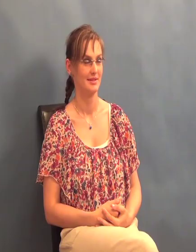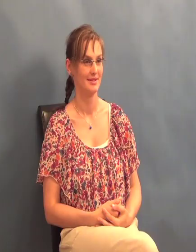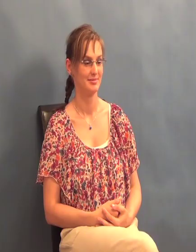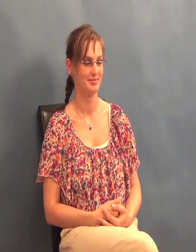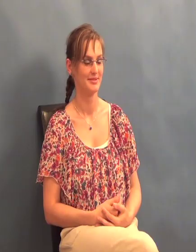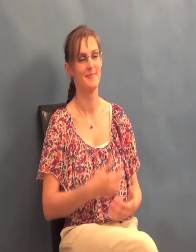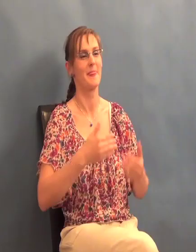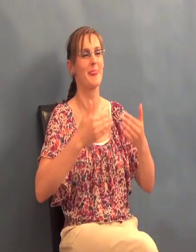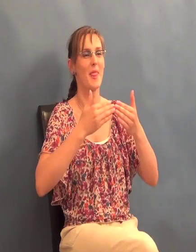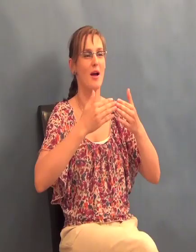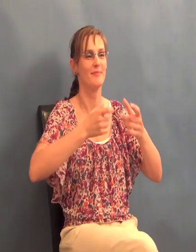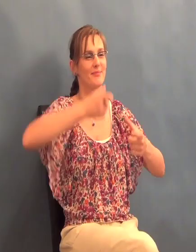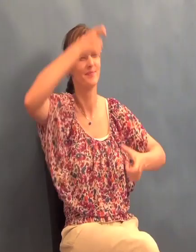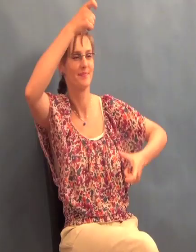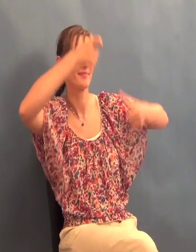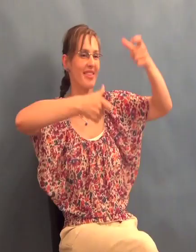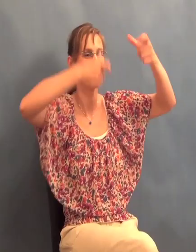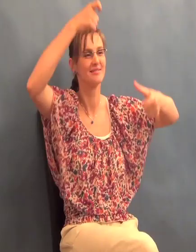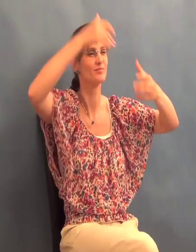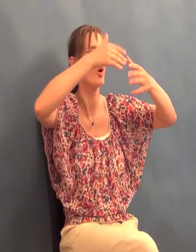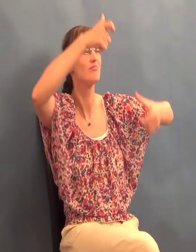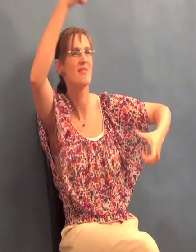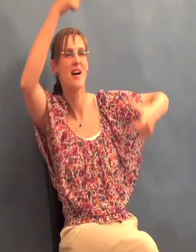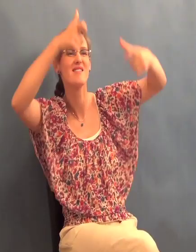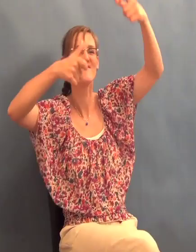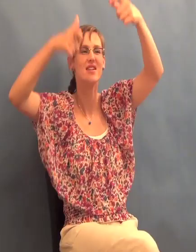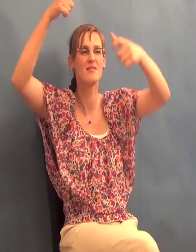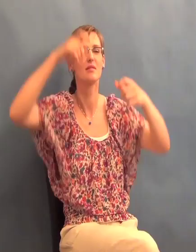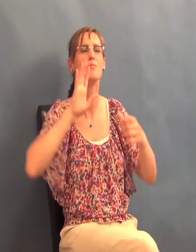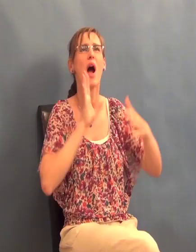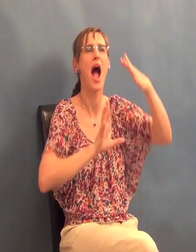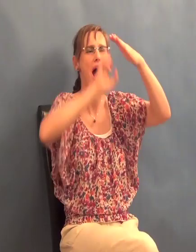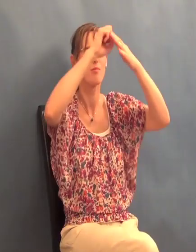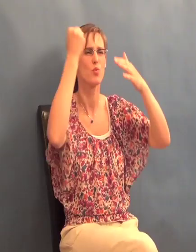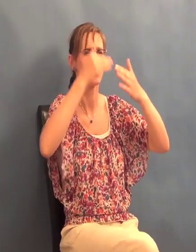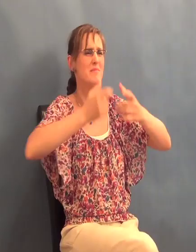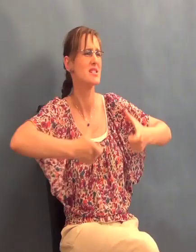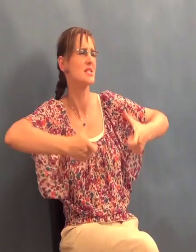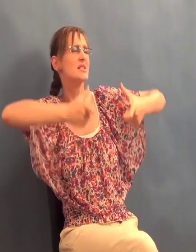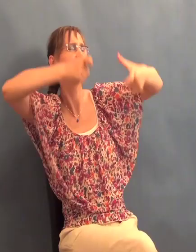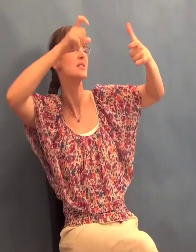Wieżowce, wysokie domy, mury.